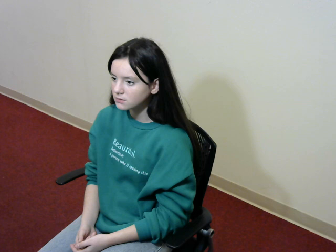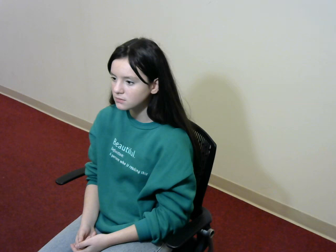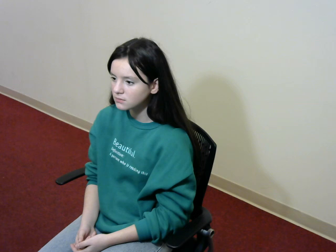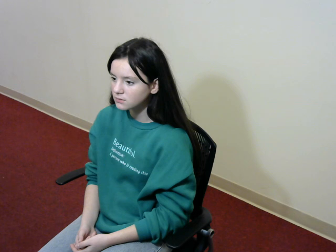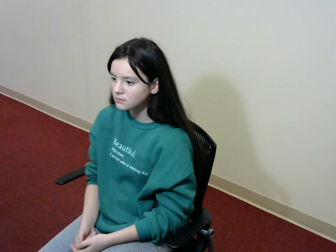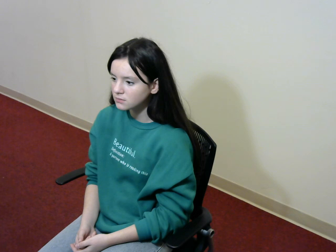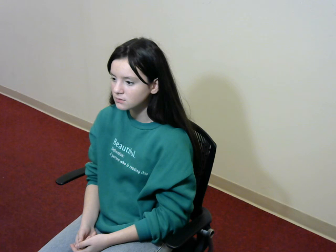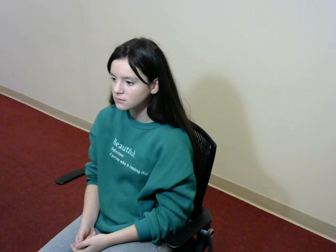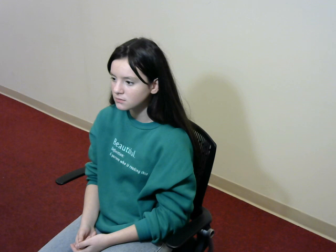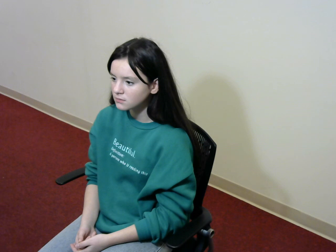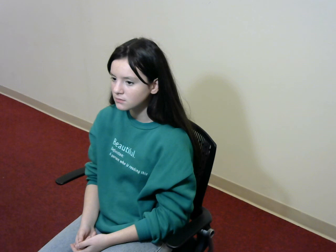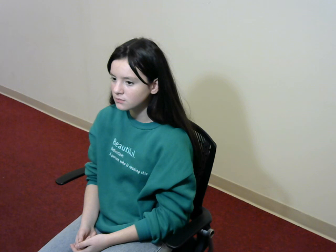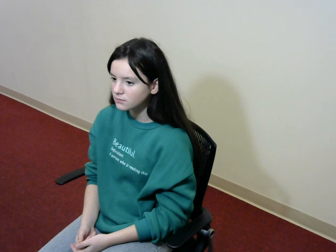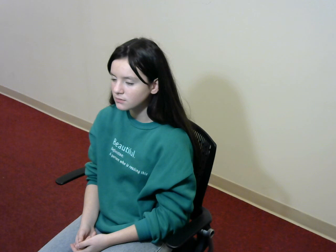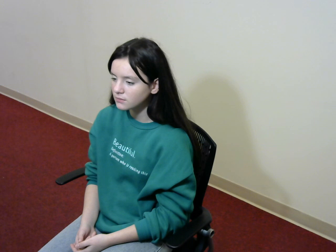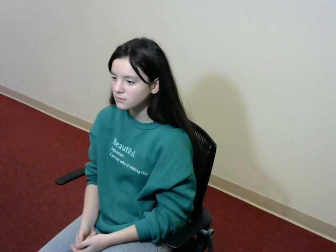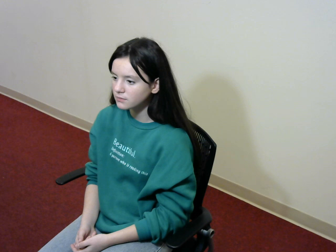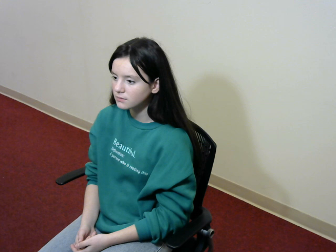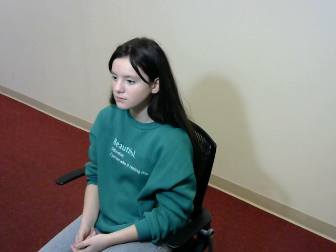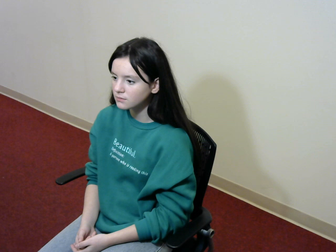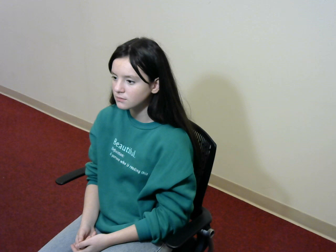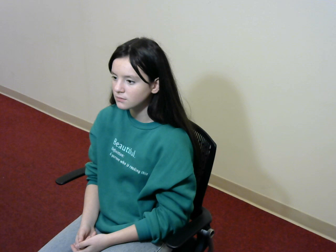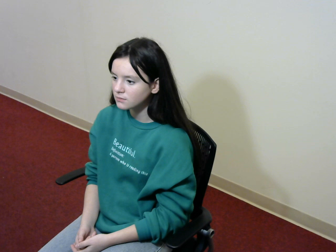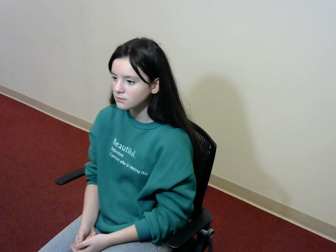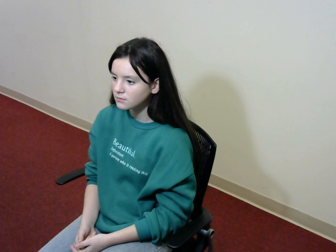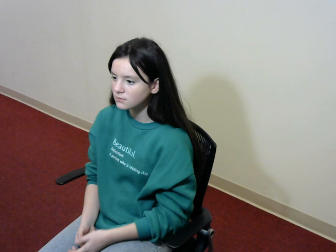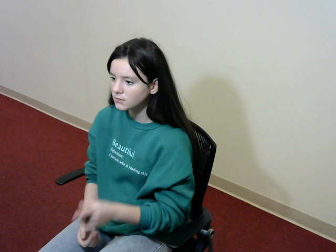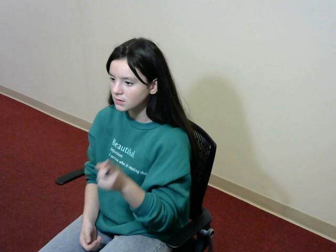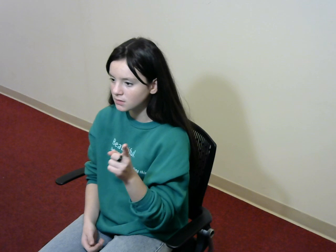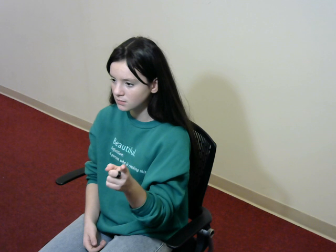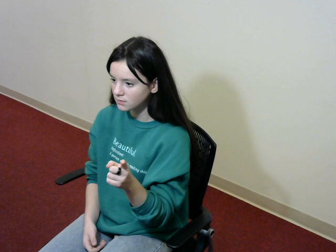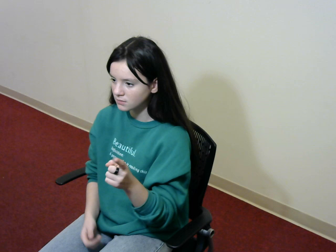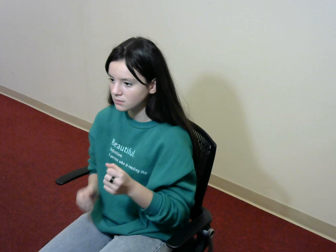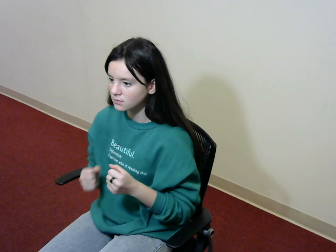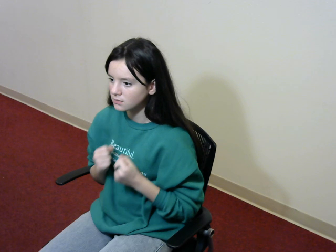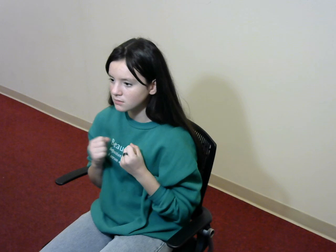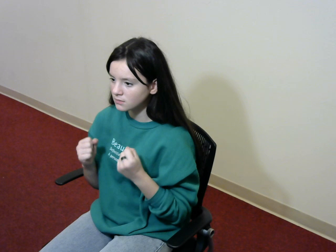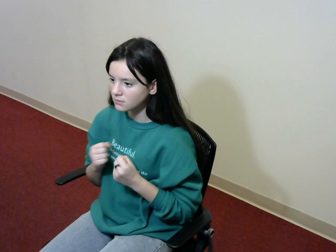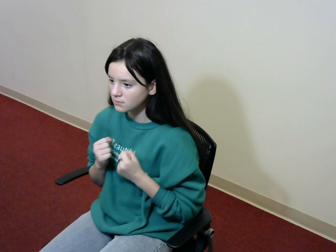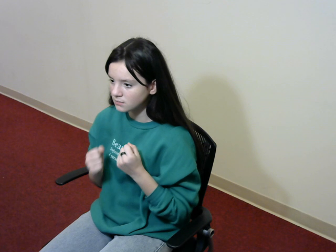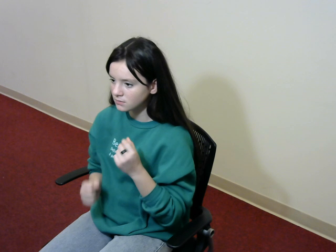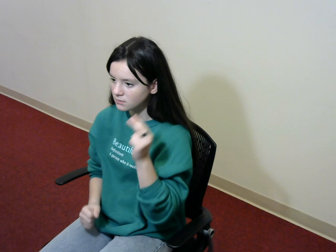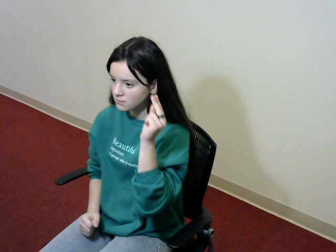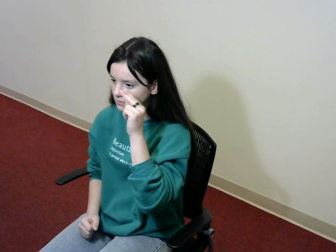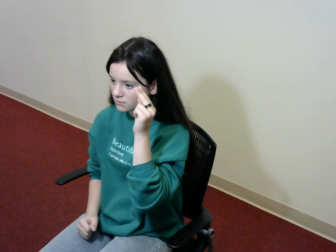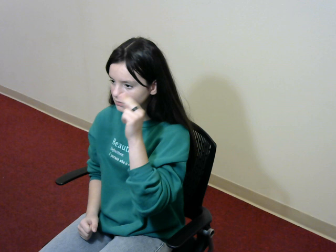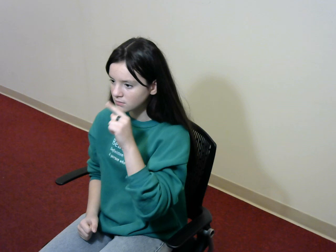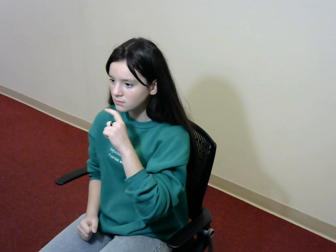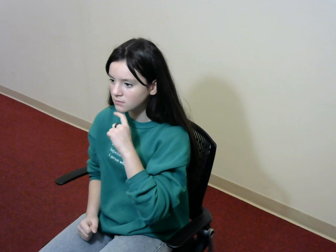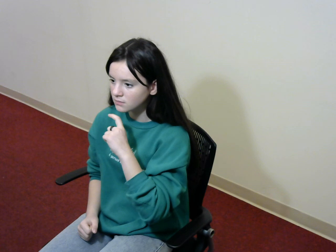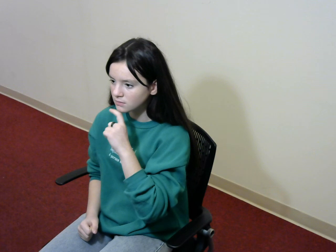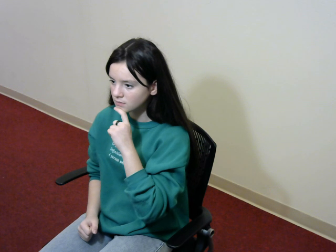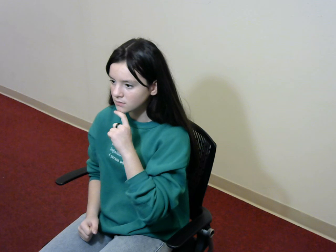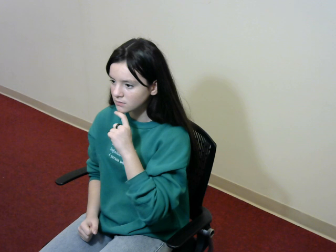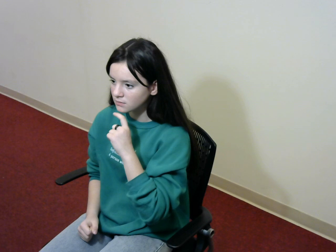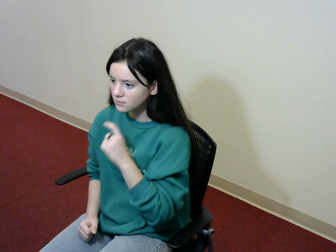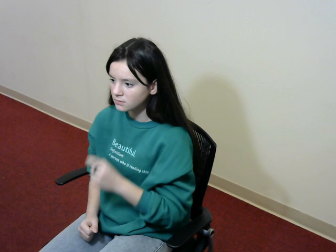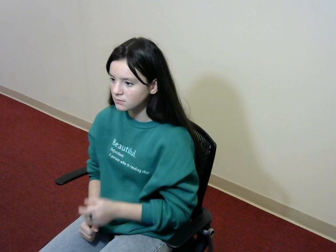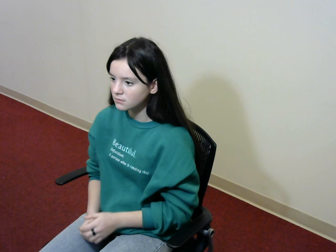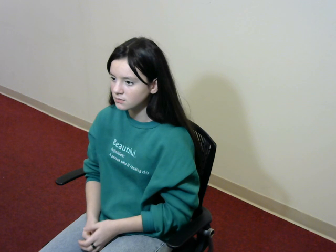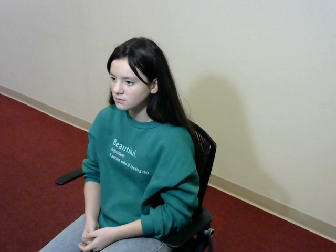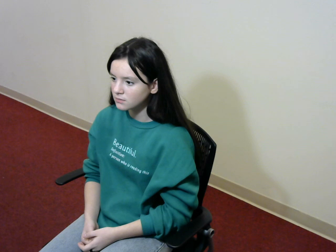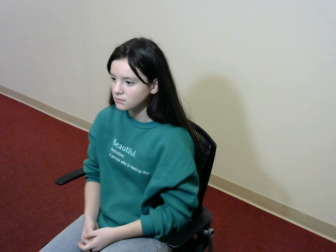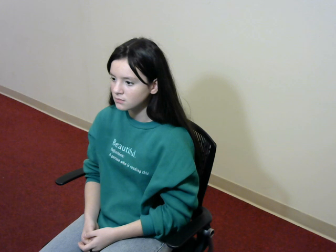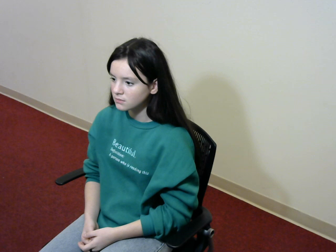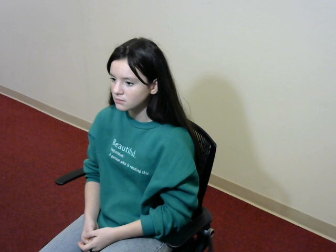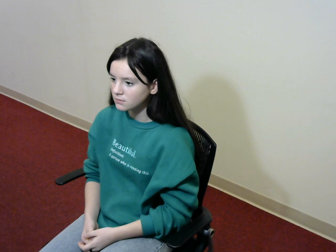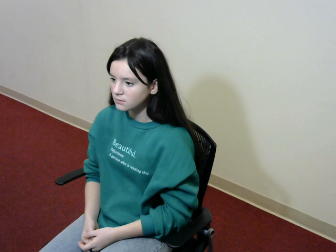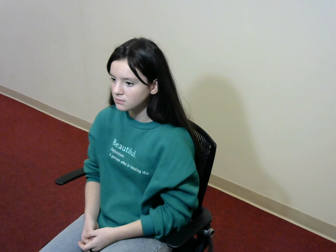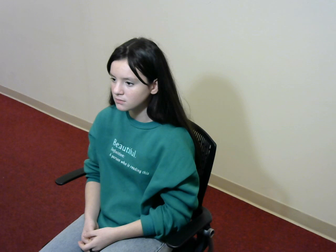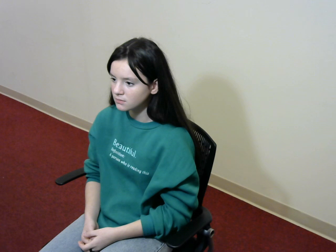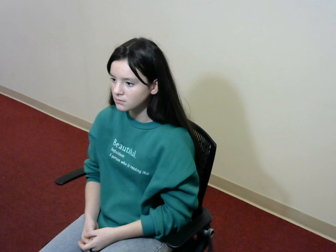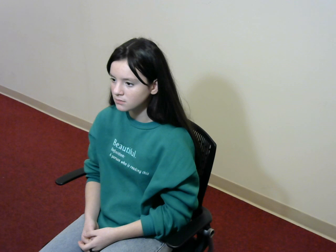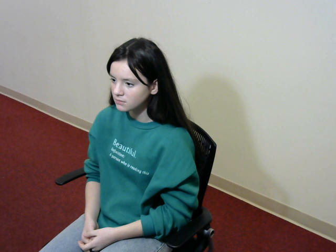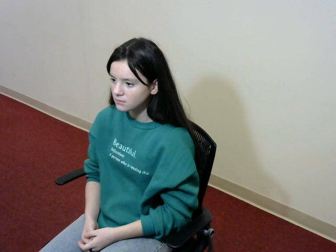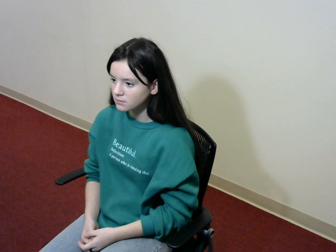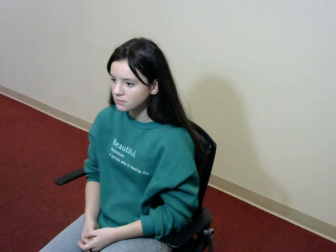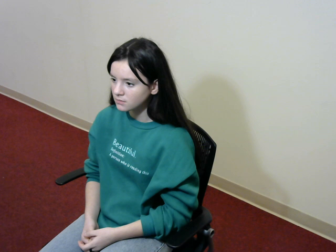O çalışqan şagirddir